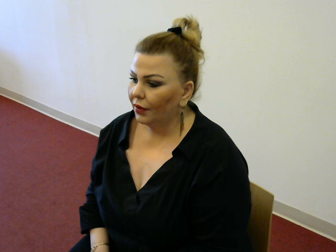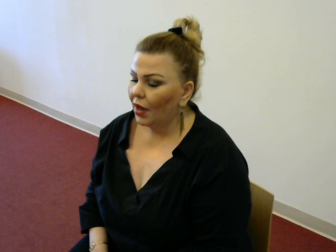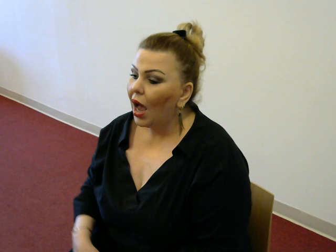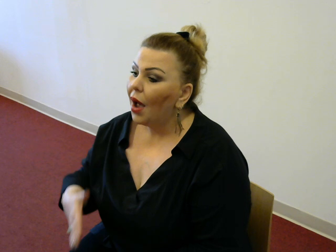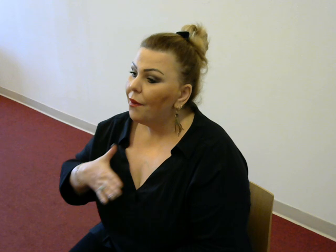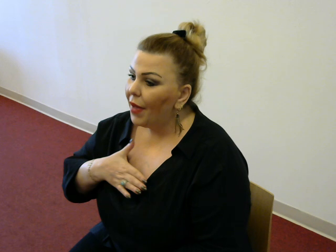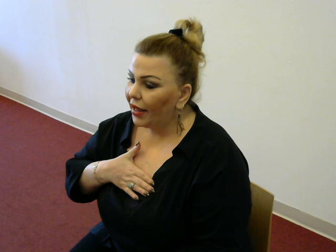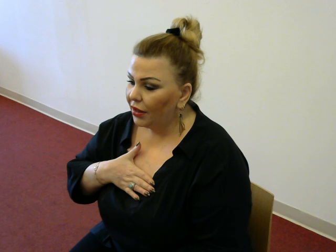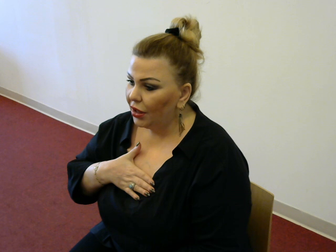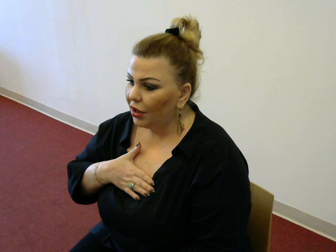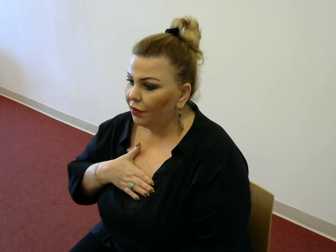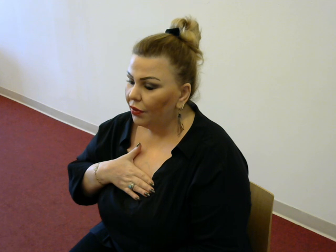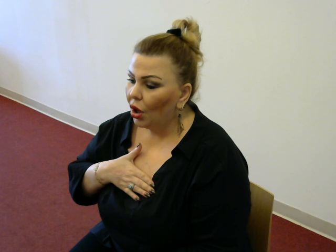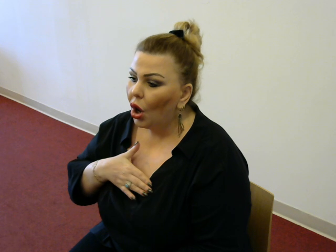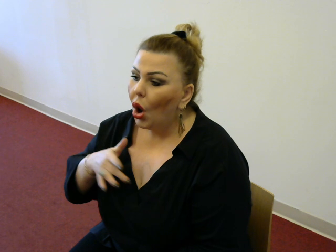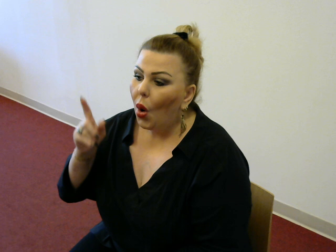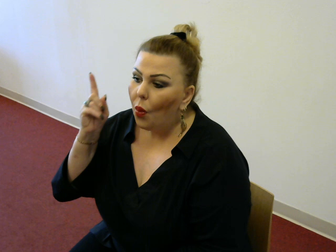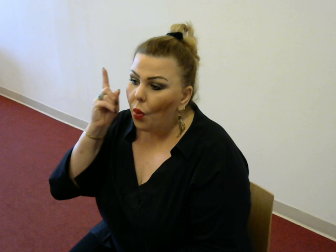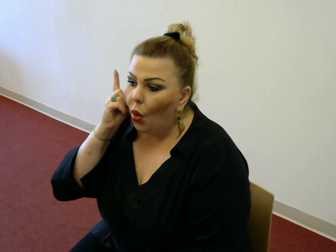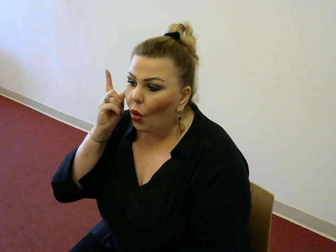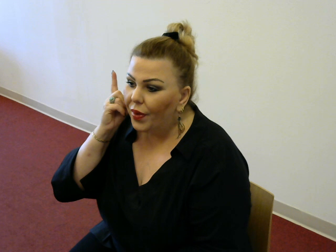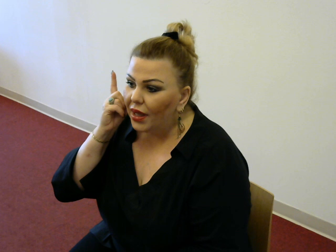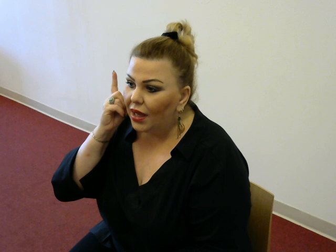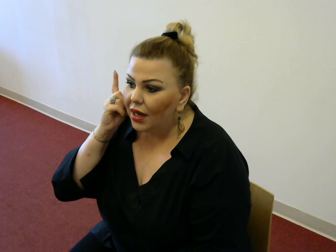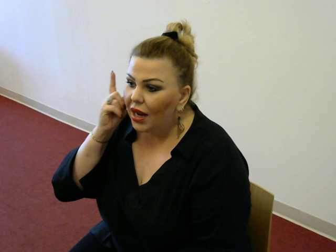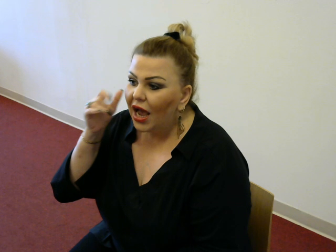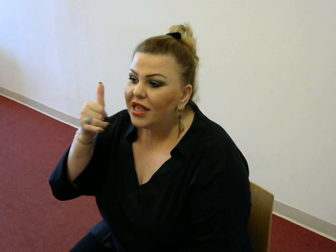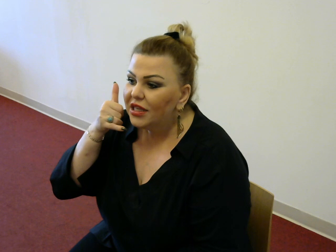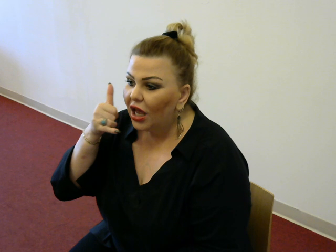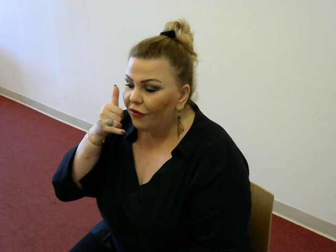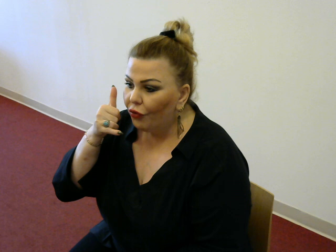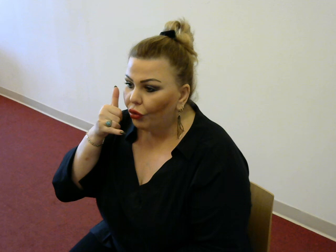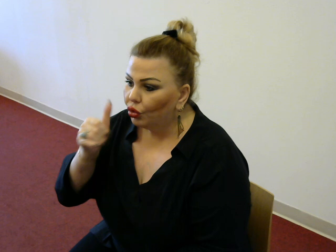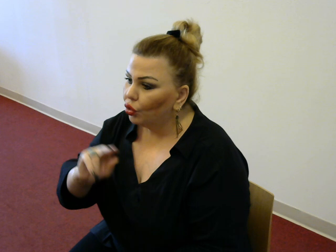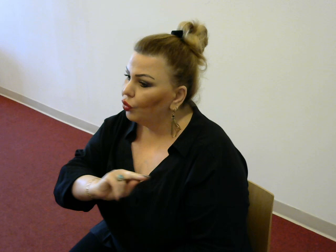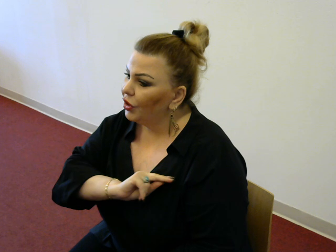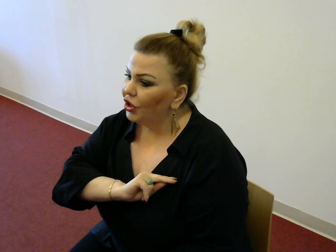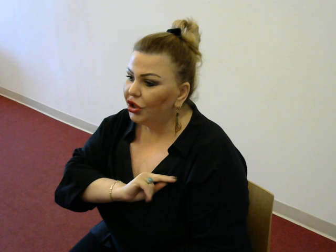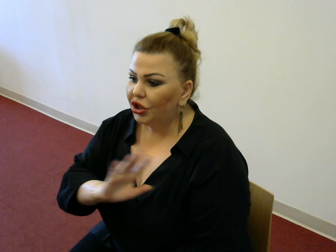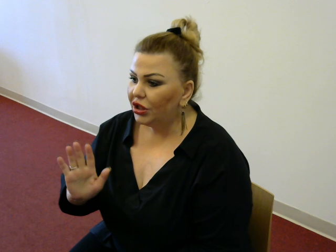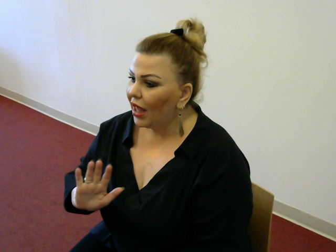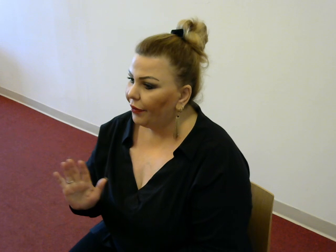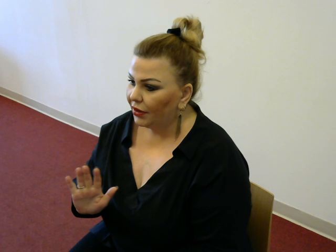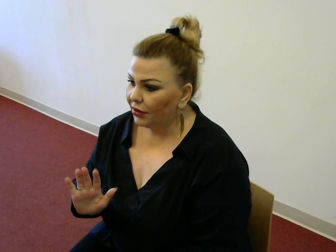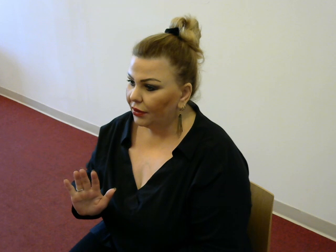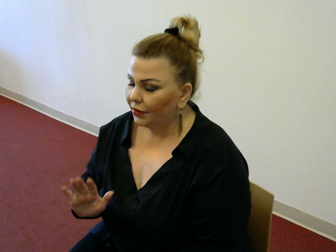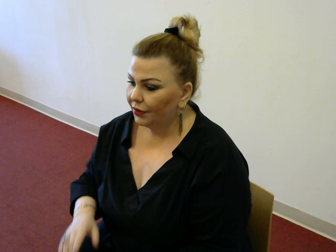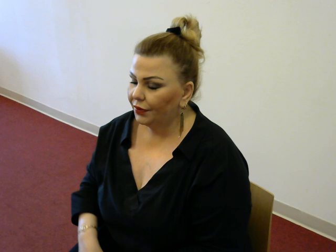Mənim mobil telefonum işləmir